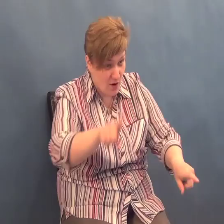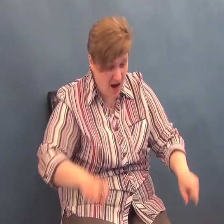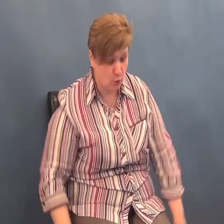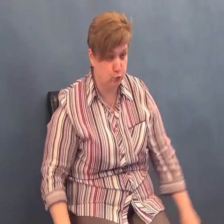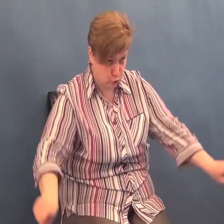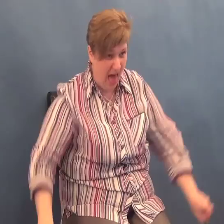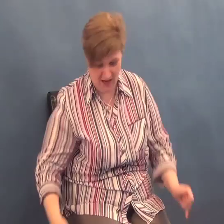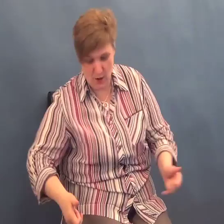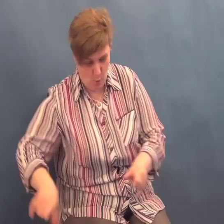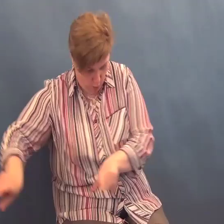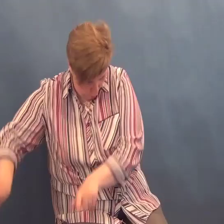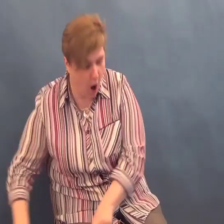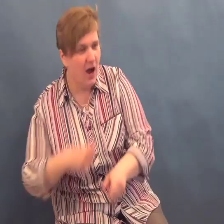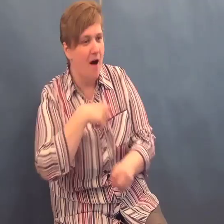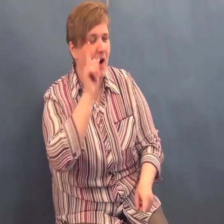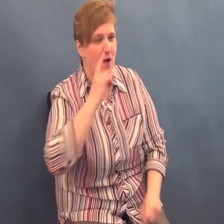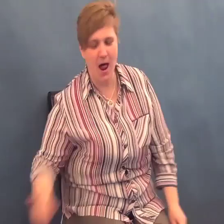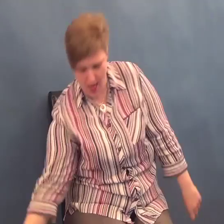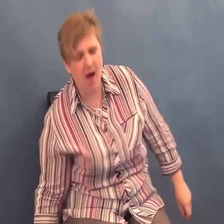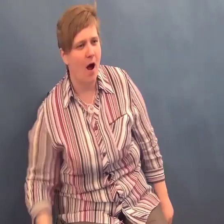Ja siedzę, a obok siedzi facet i piłuje to siedzenie.